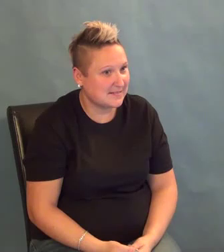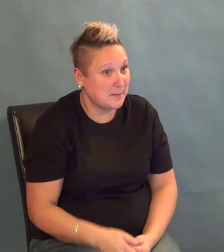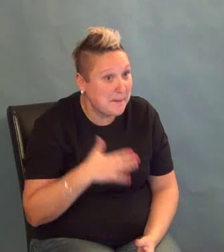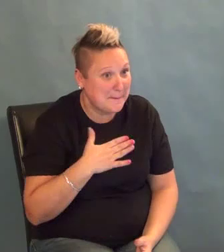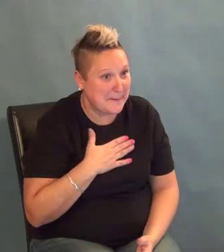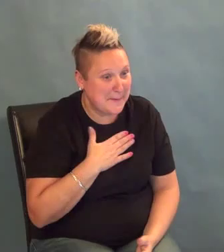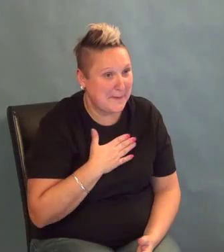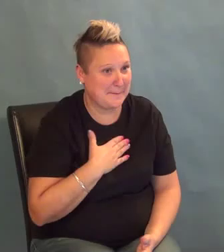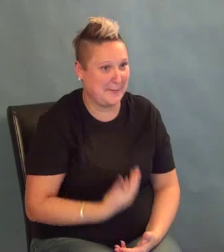Mam.